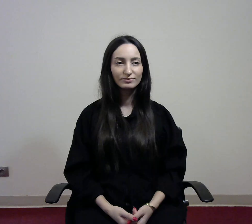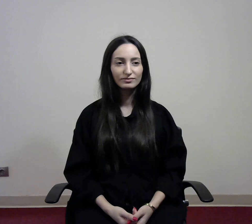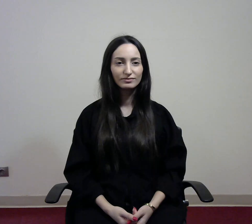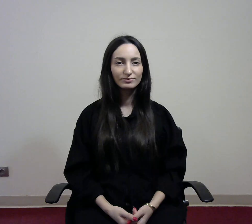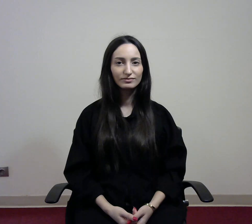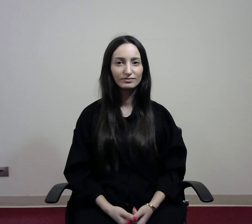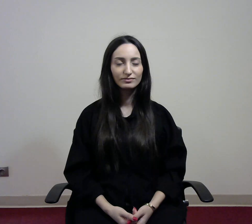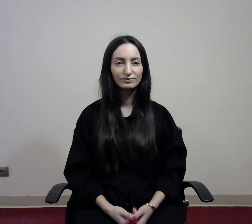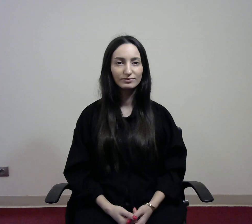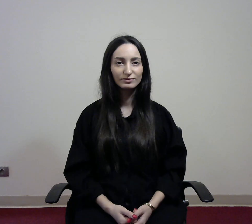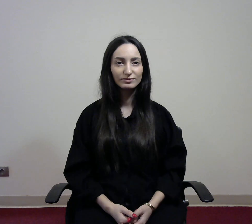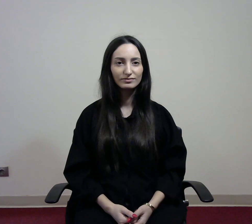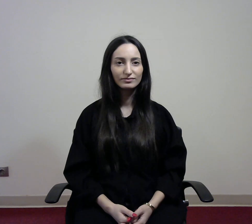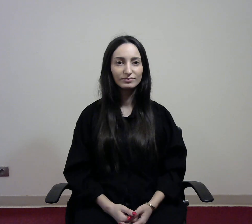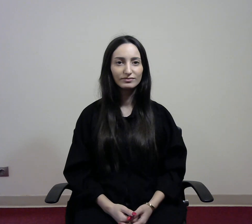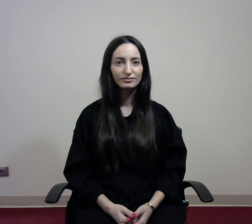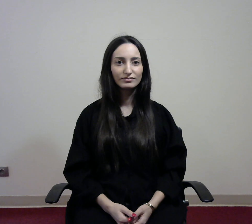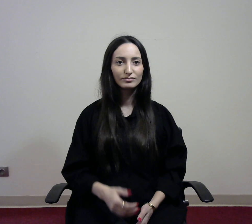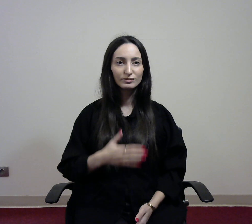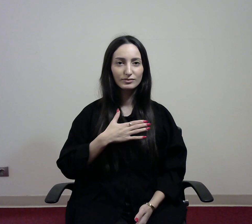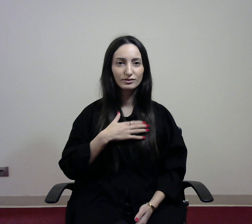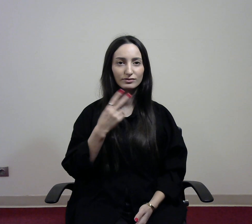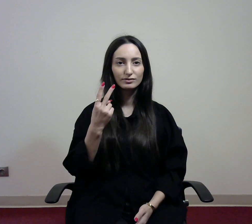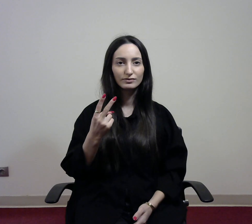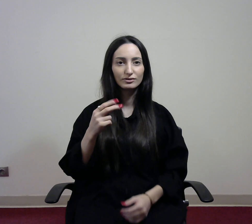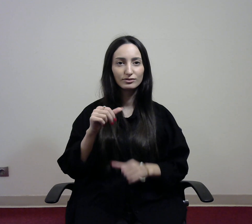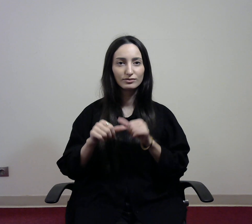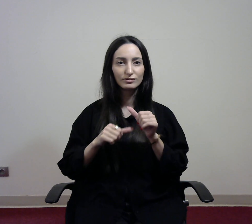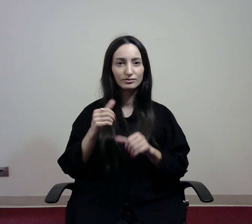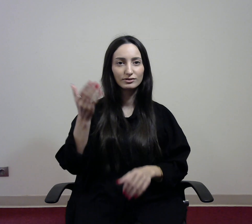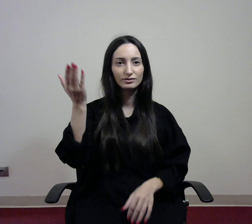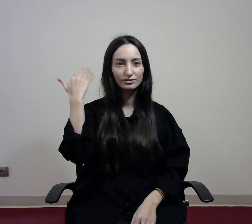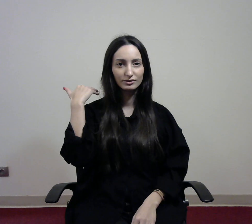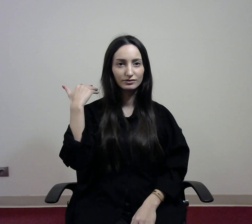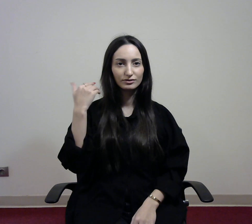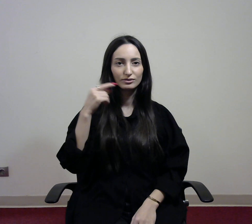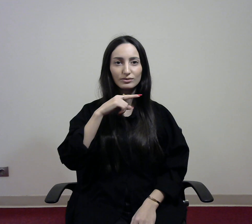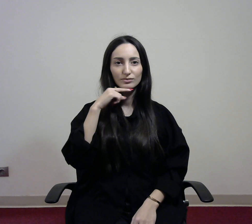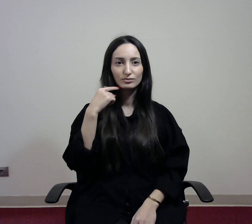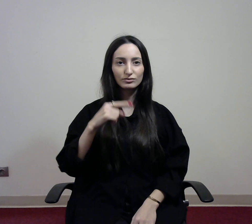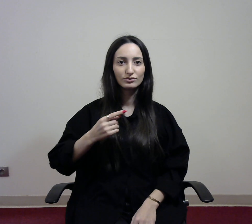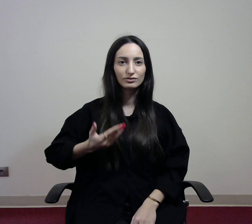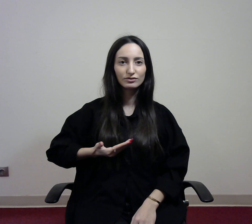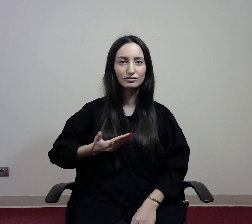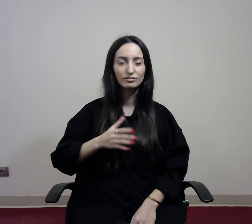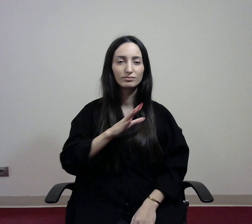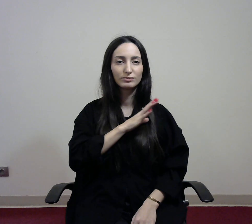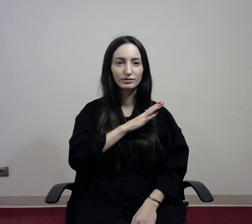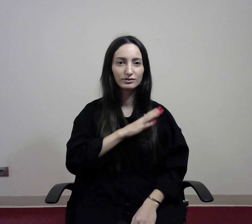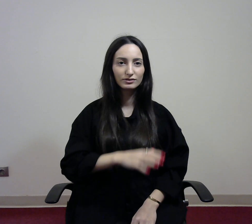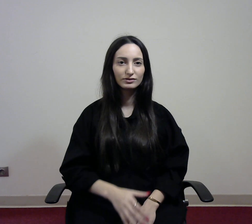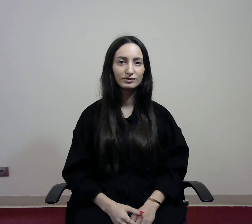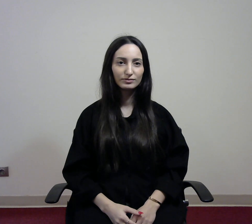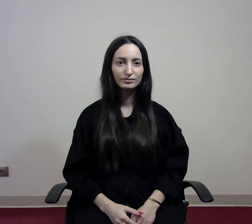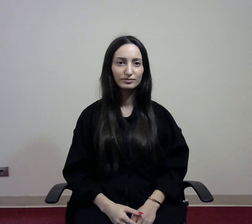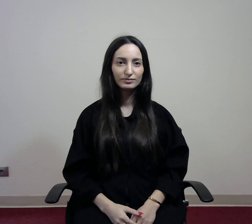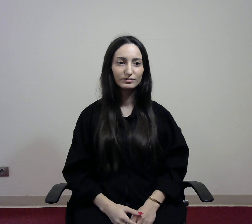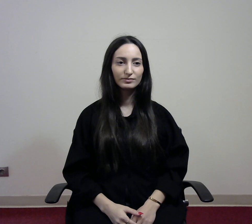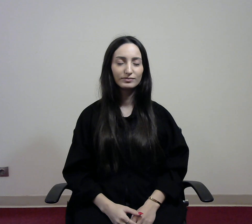Mən iki il öncə Rusiyada yaşayırdım